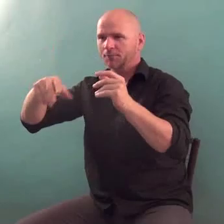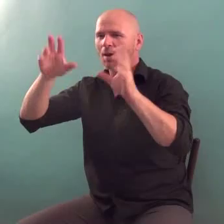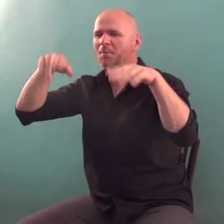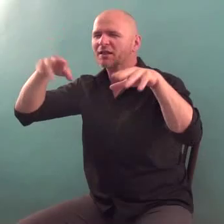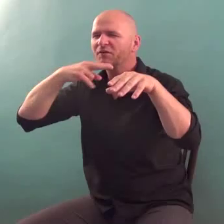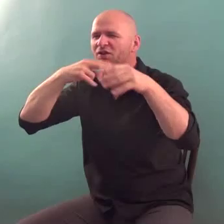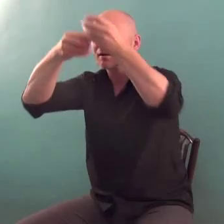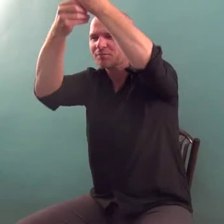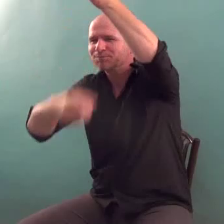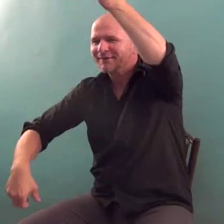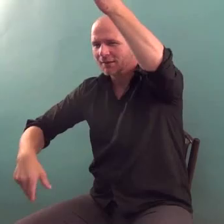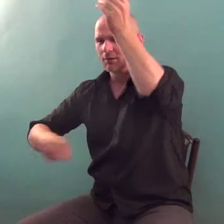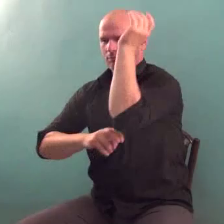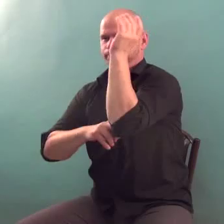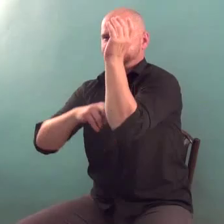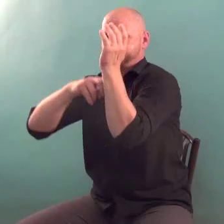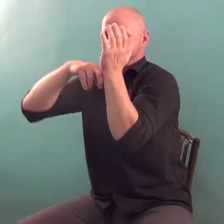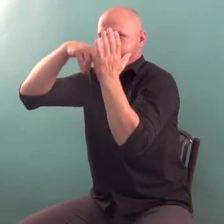Wspina się po rurze, którą płynie woda w czasie deszczu.